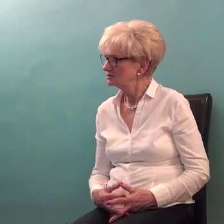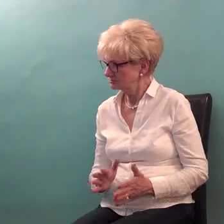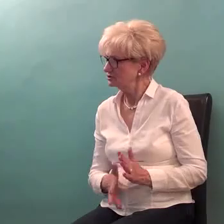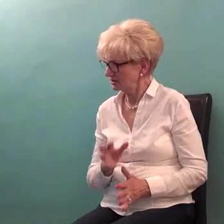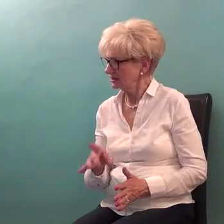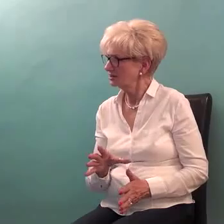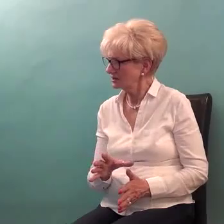Sprzątam, tak.